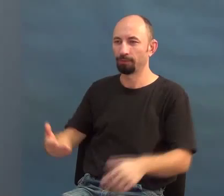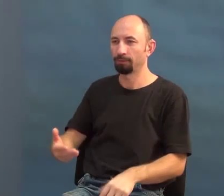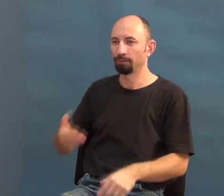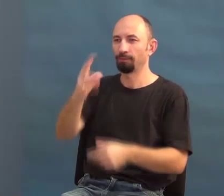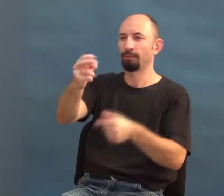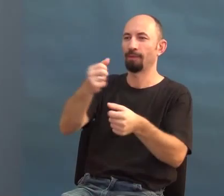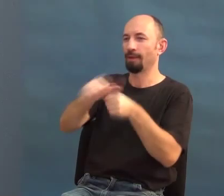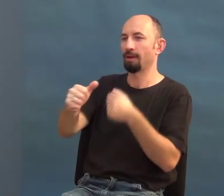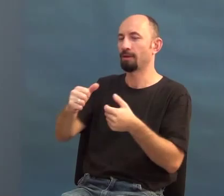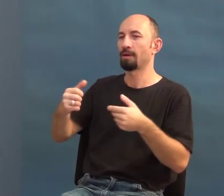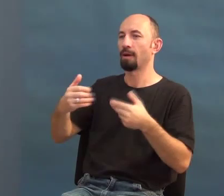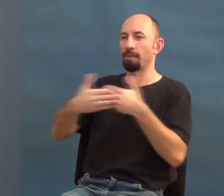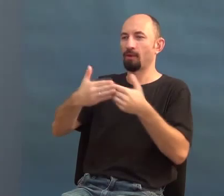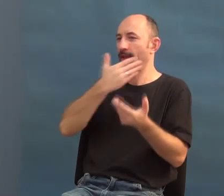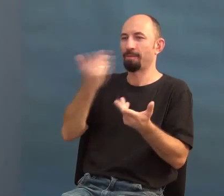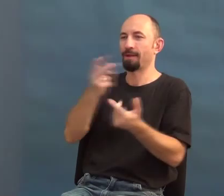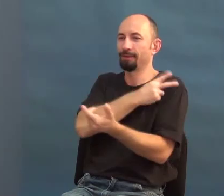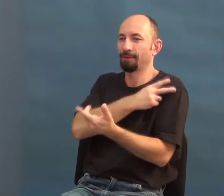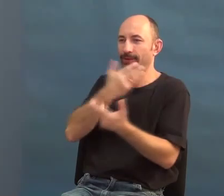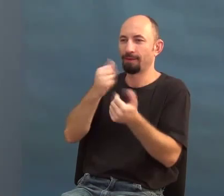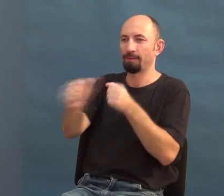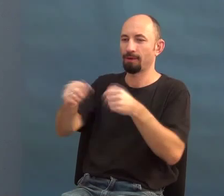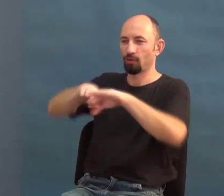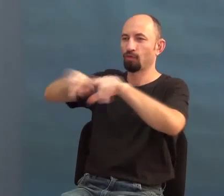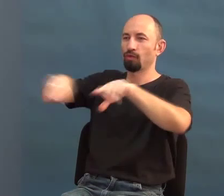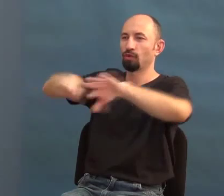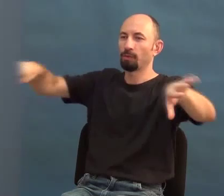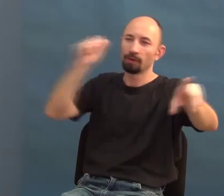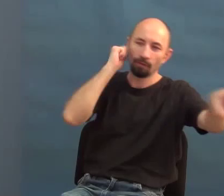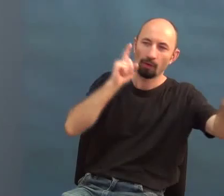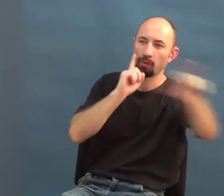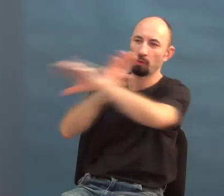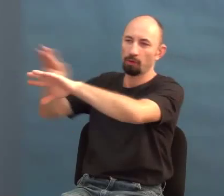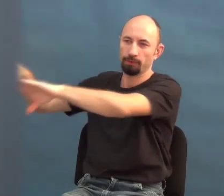Oni nie są małżeństwami, nie są narzeczeństwem, więc osobno muszą, chłopak do miejsca dla chłopców, dziewczyna do miejsca dla dziewczyn.